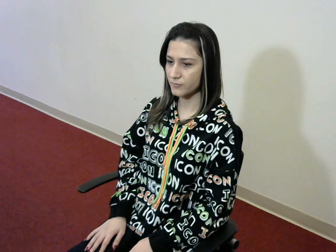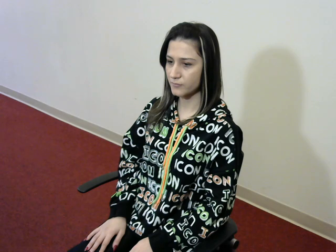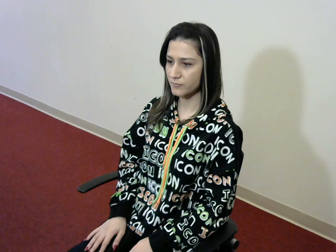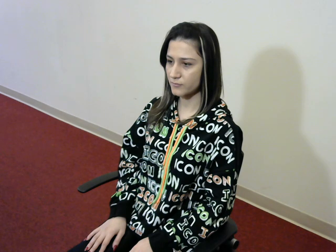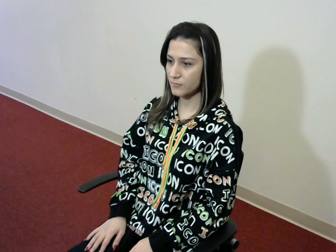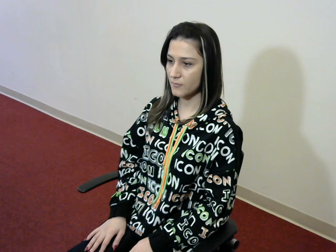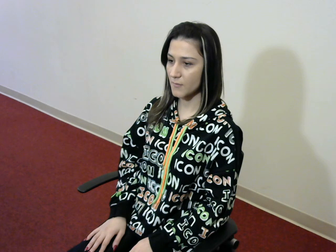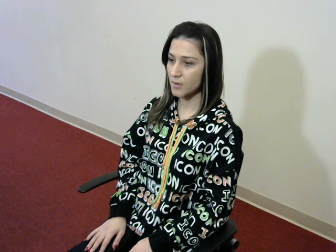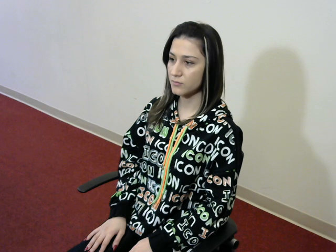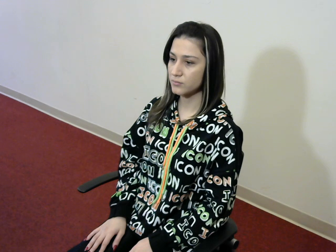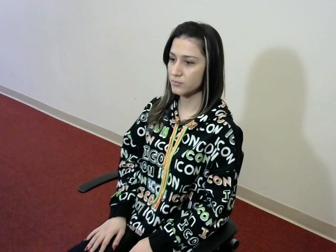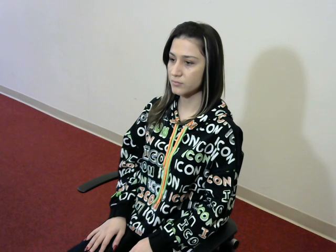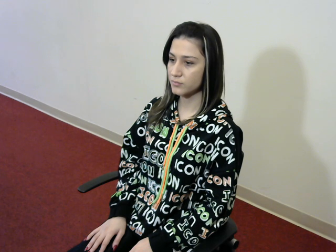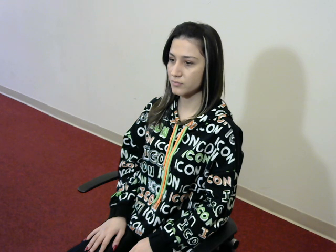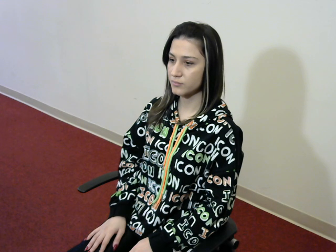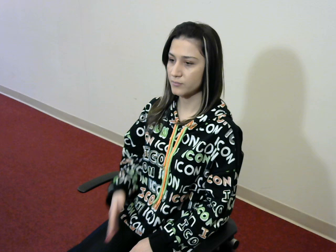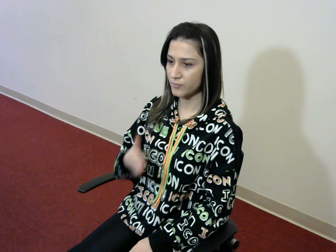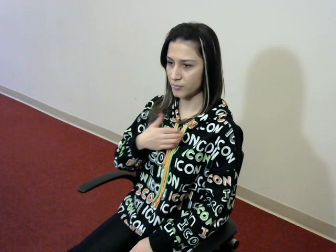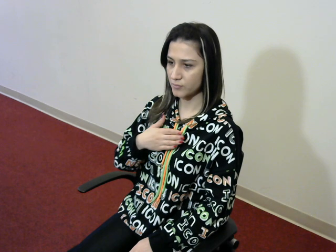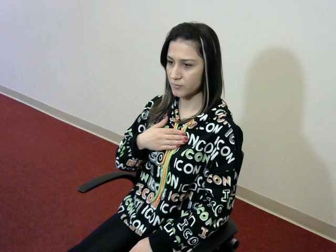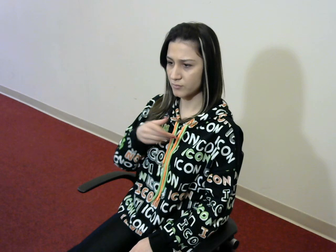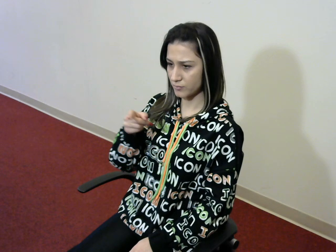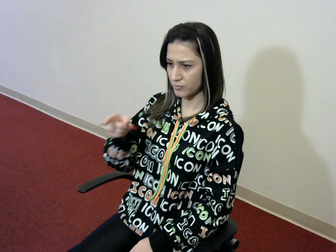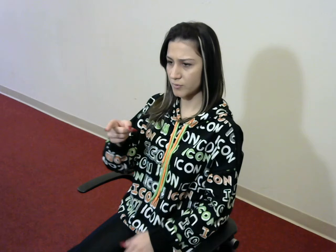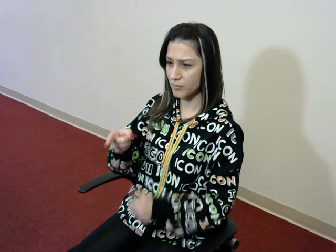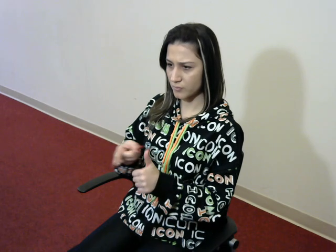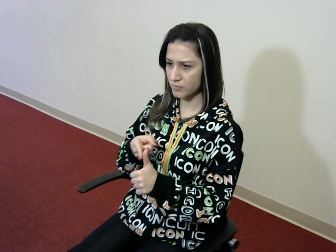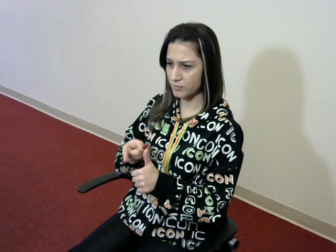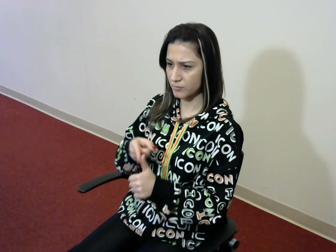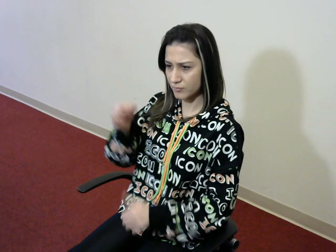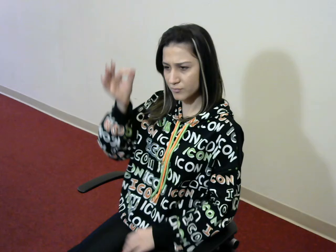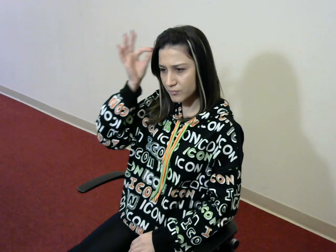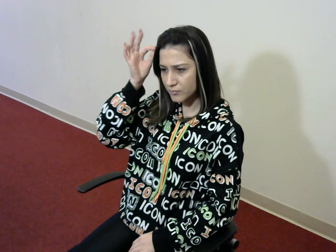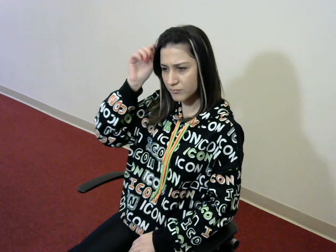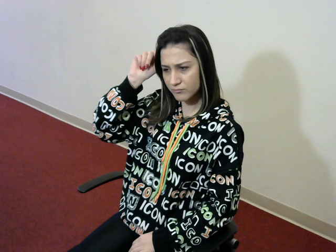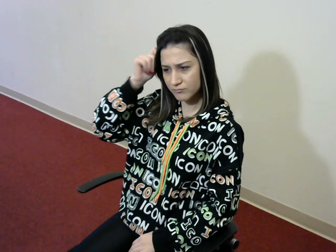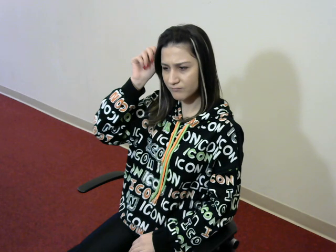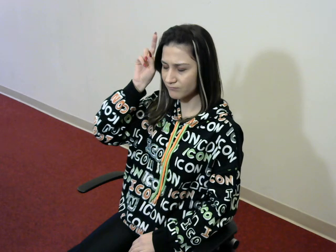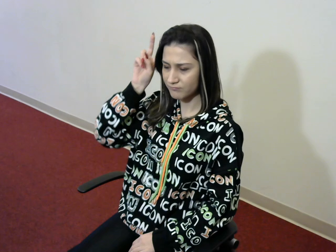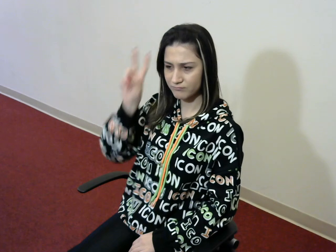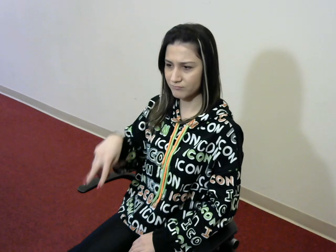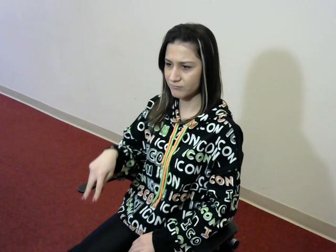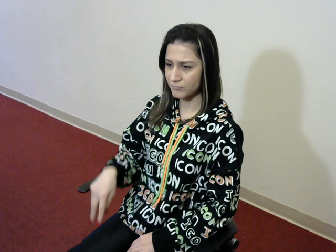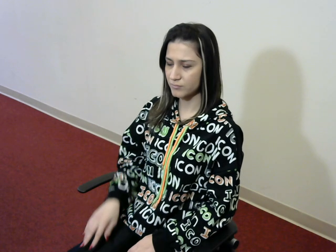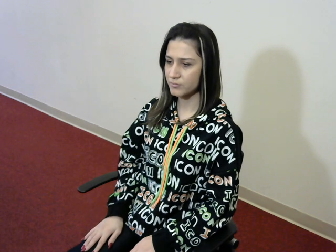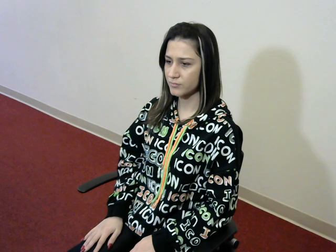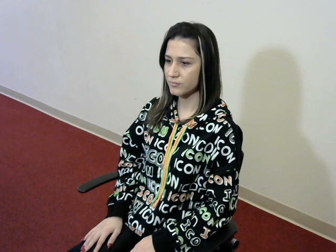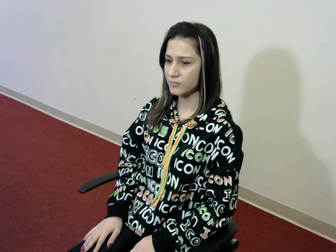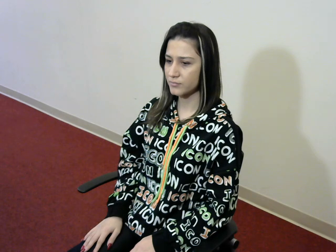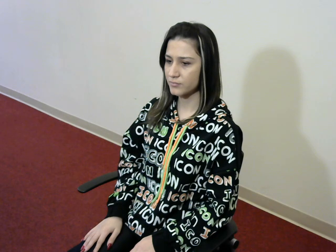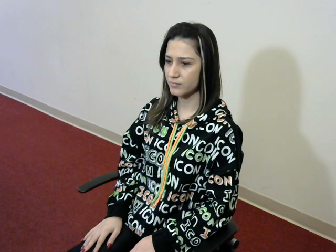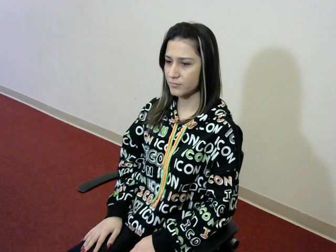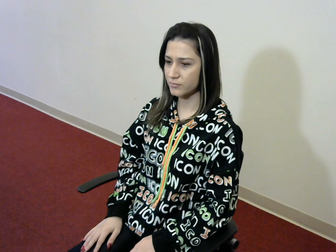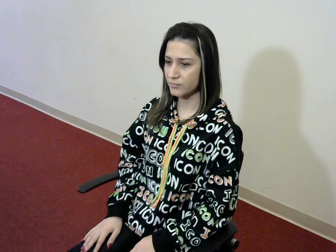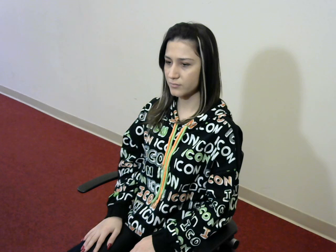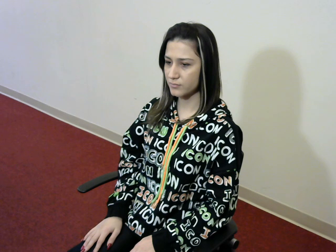Mən sənin adını yadımda saxlaya bilmirəm